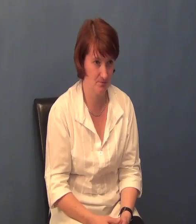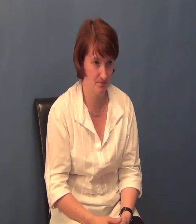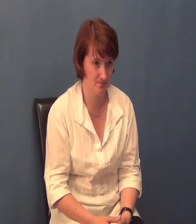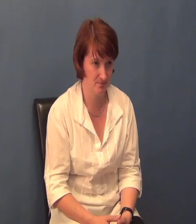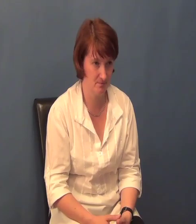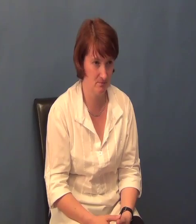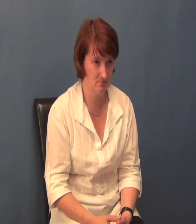Ty.